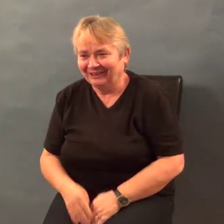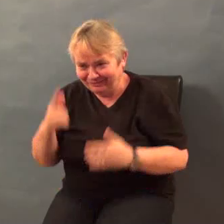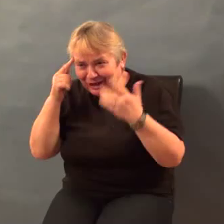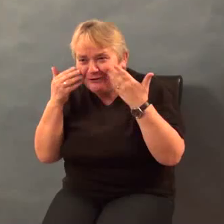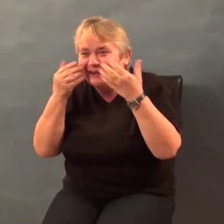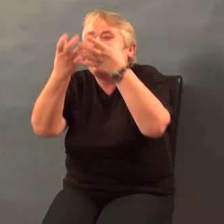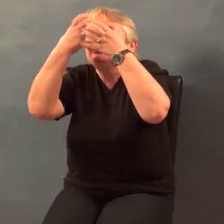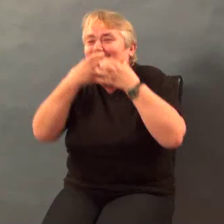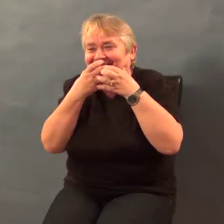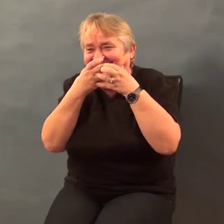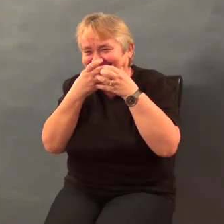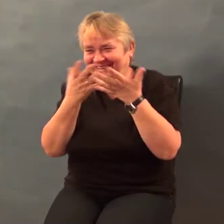Wiesz, kot połknął kulę.